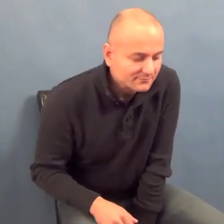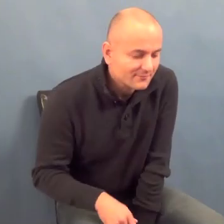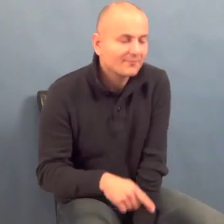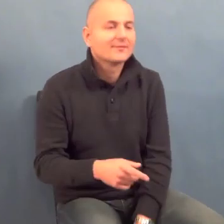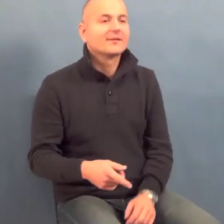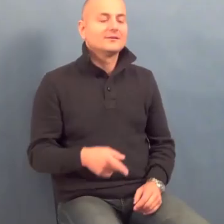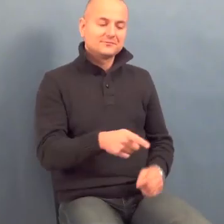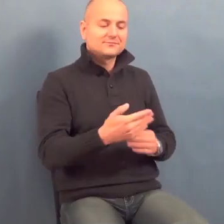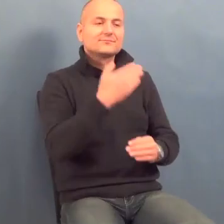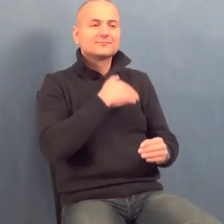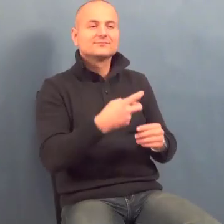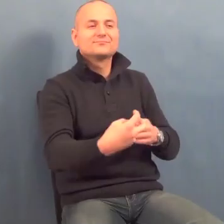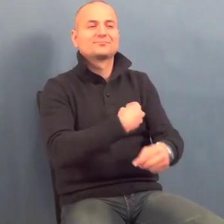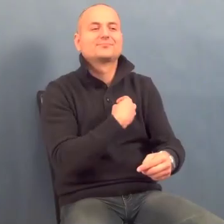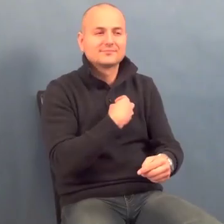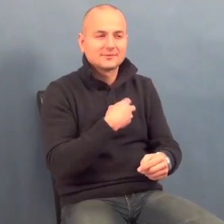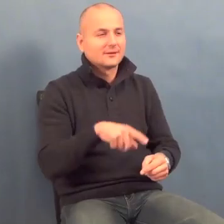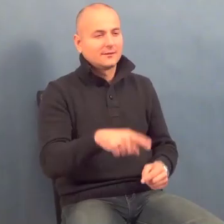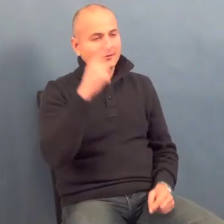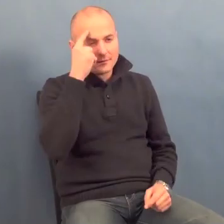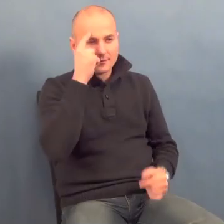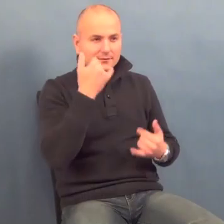Jak już wyleciał, to zaczął się intensywnie zastanawiać jak inaczej osiągnąć cel.